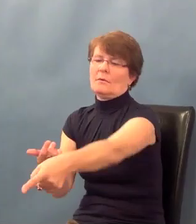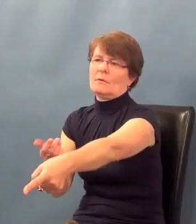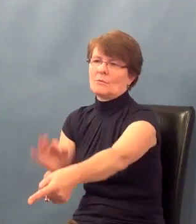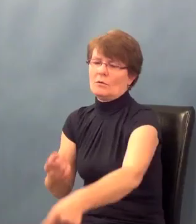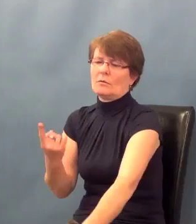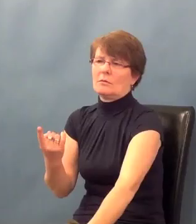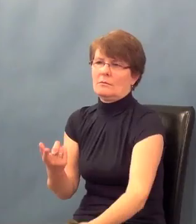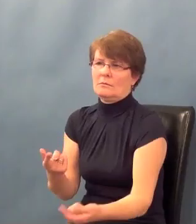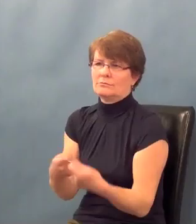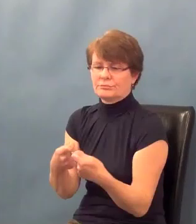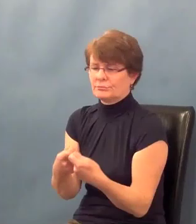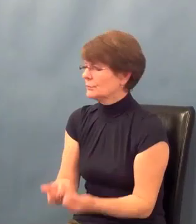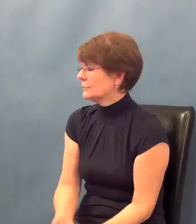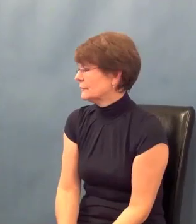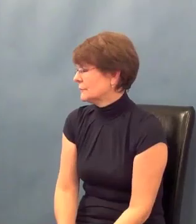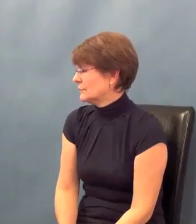Tam dobrze, a tu jedno przeszkadza.